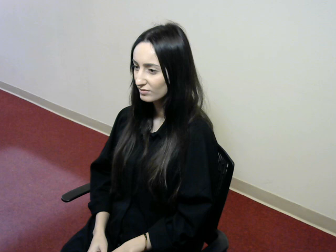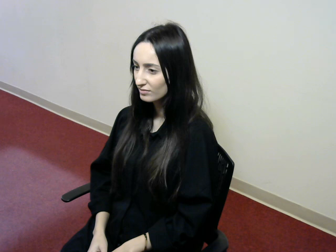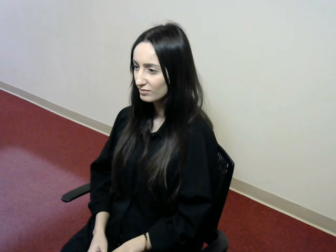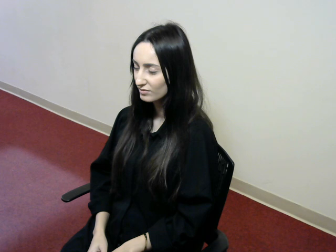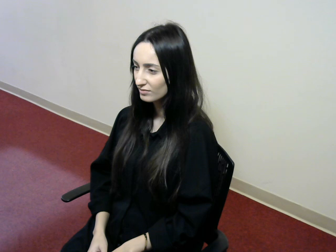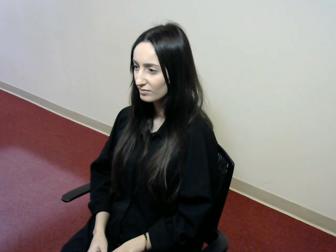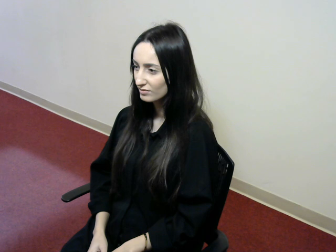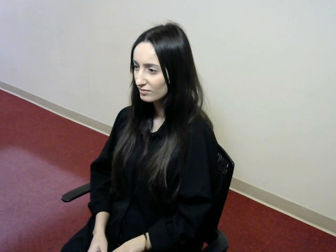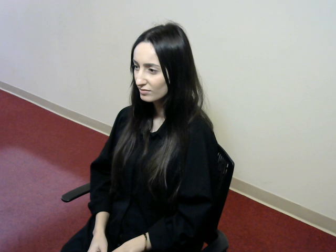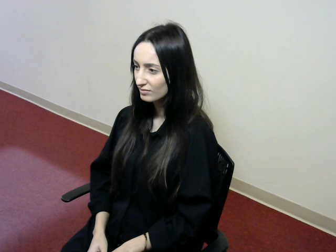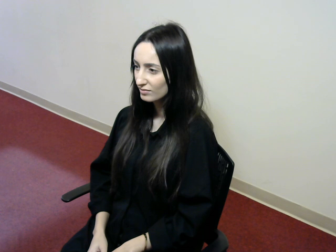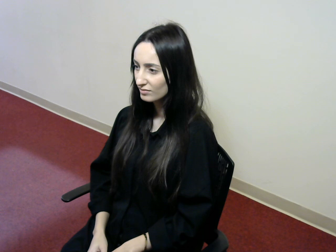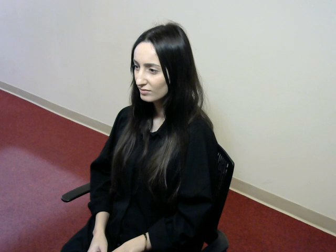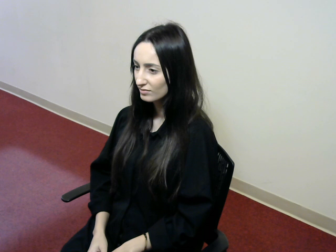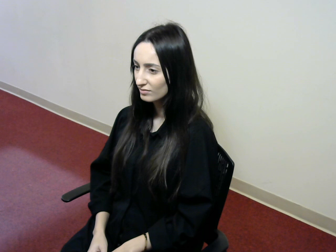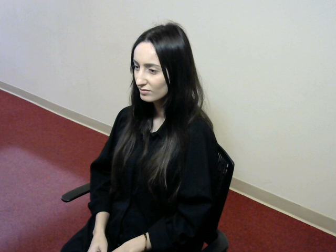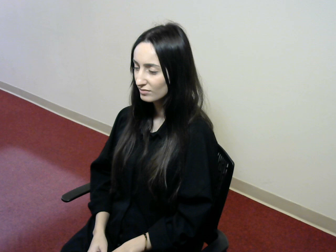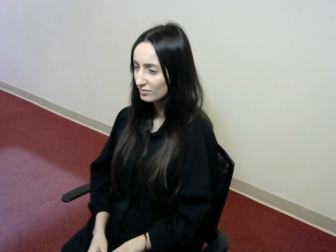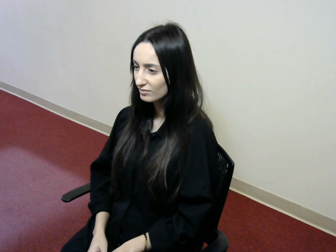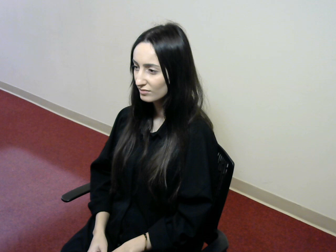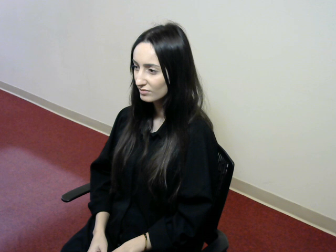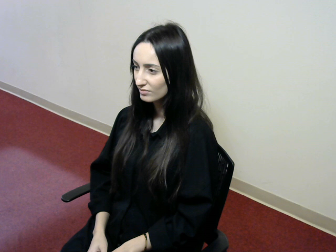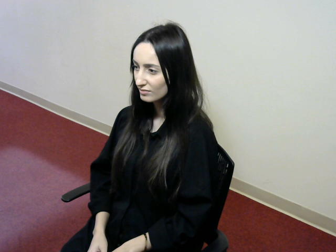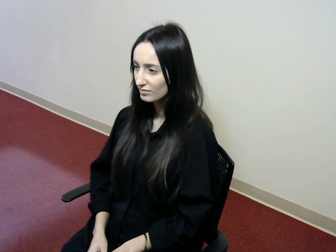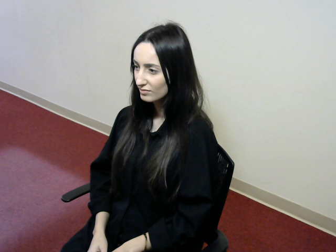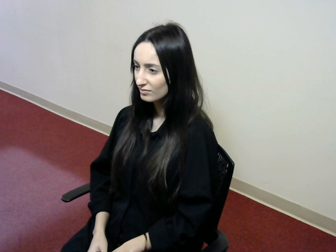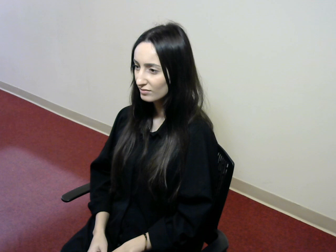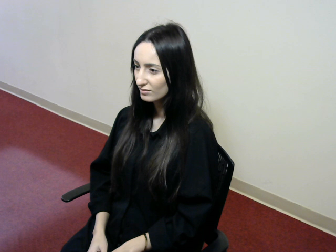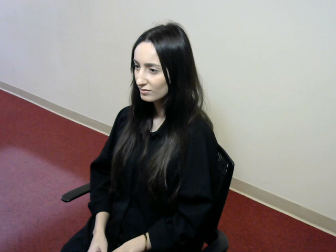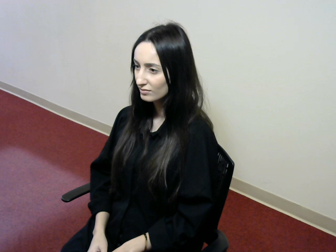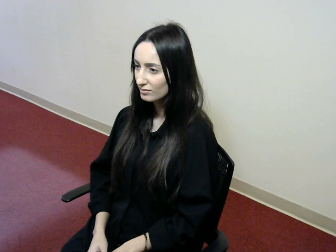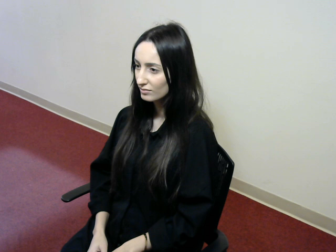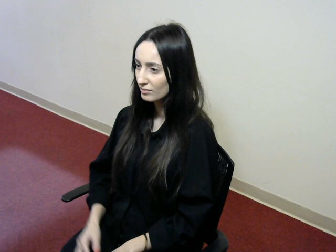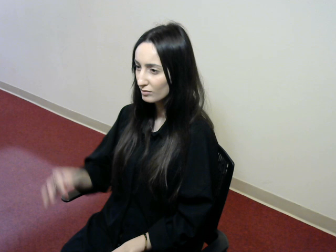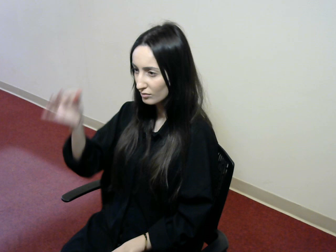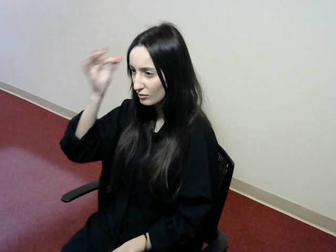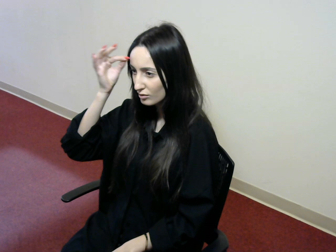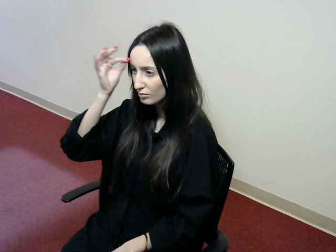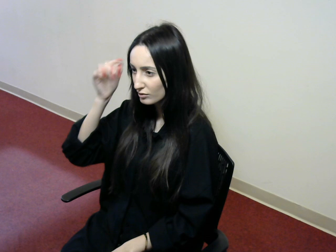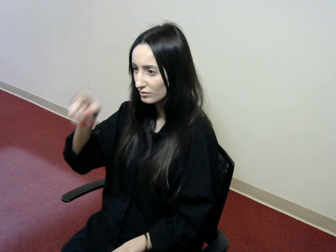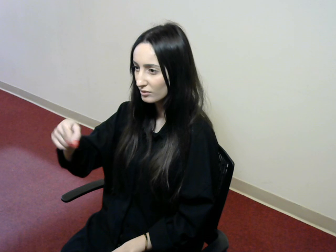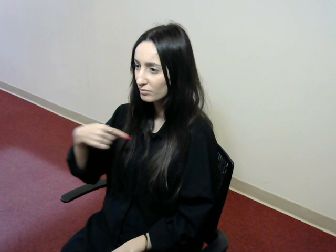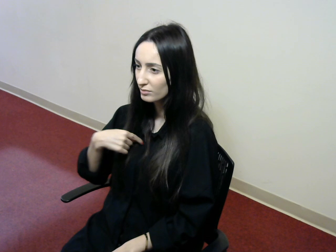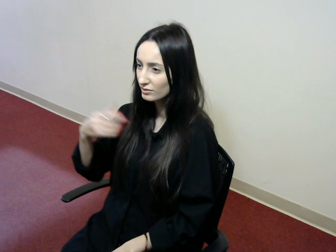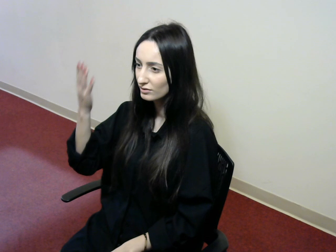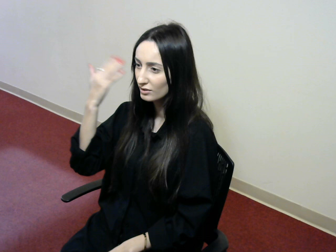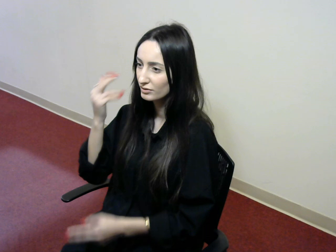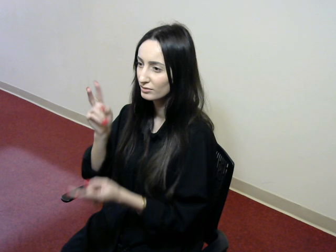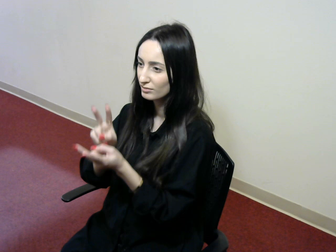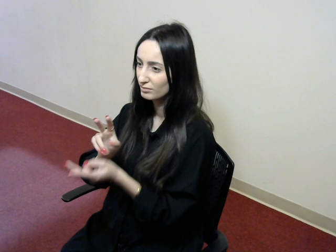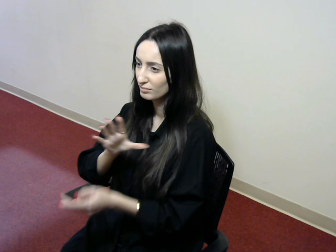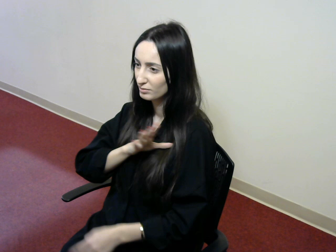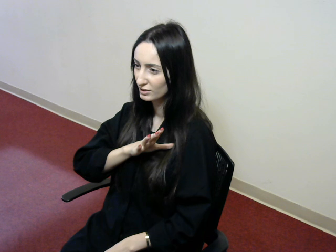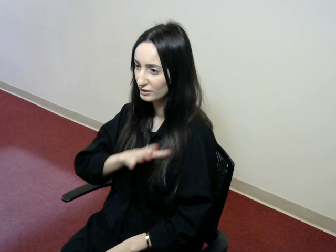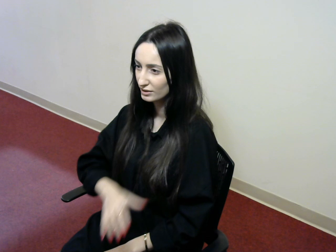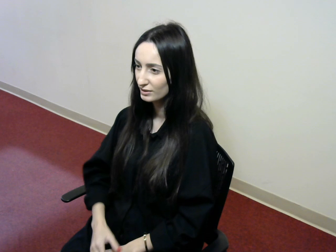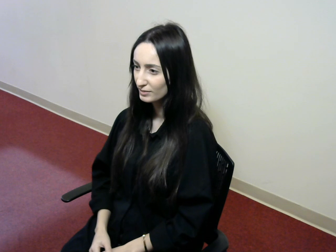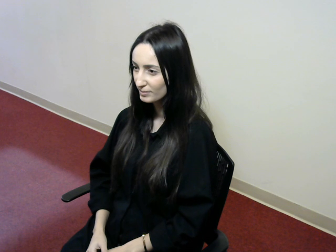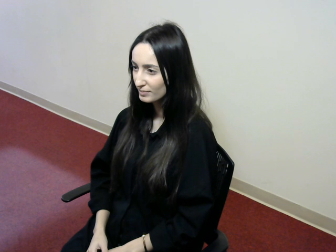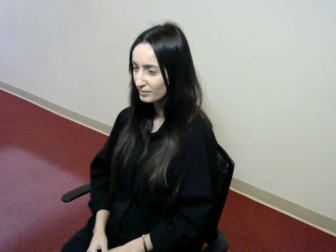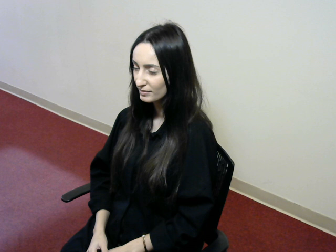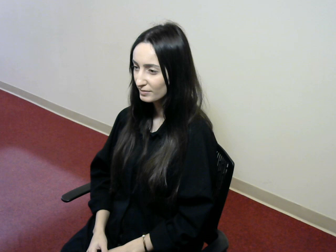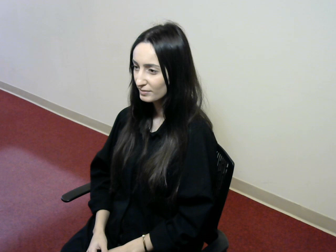Xatırladım, səni mən əvvəl də görmüşəm